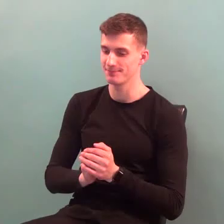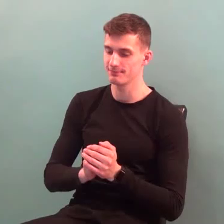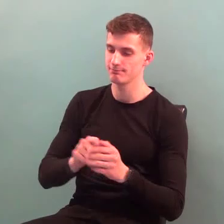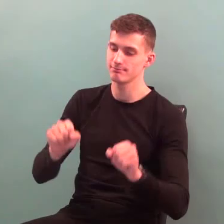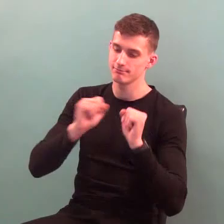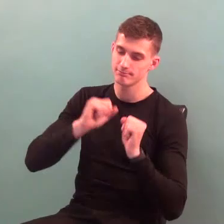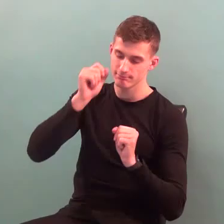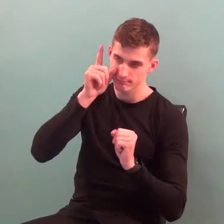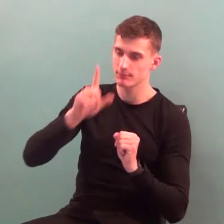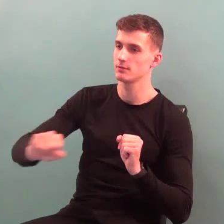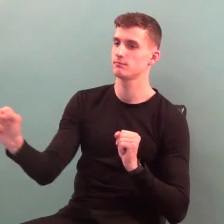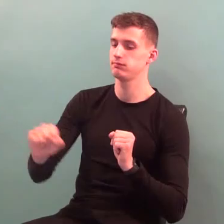Leży w łóżku, a rano dzwoni budzik.